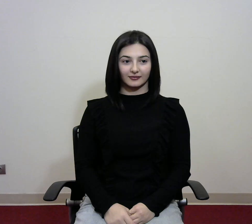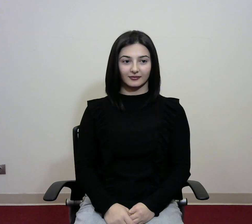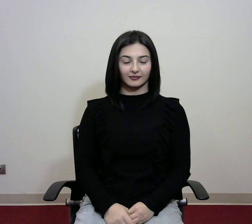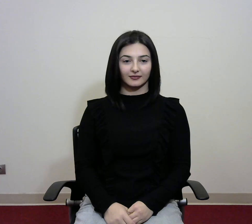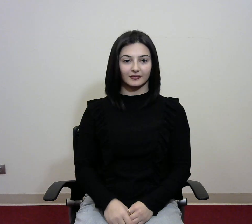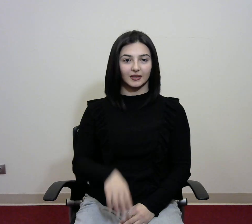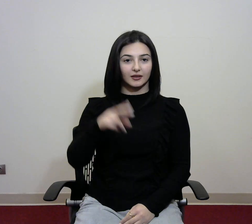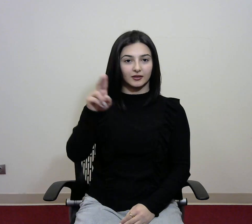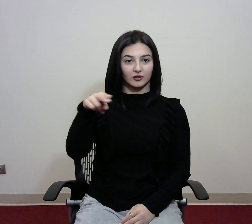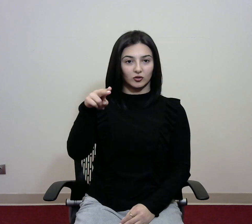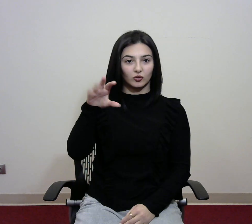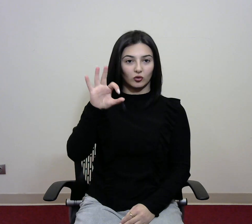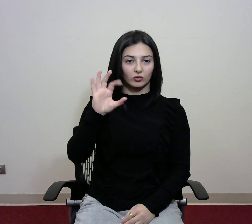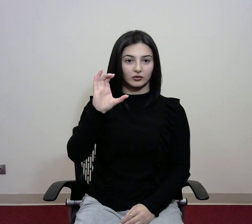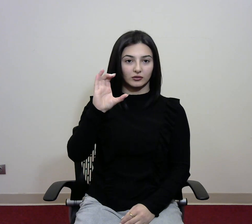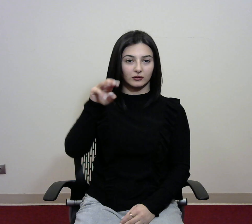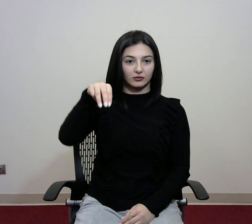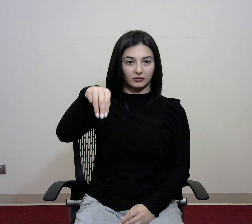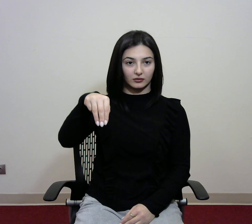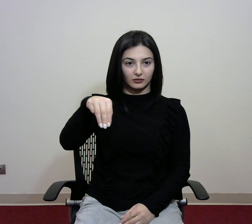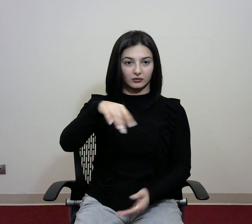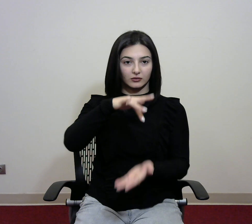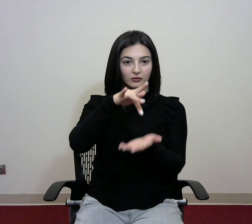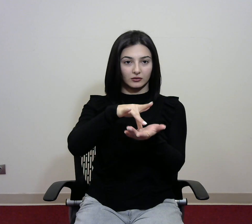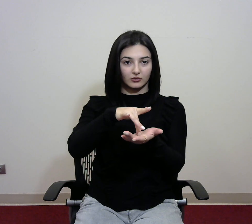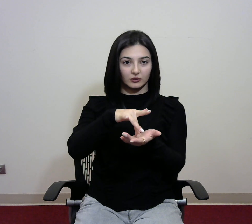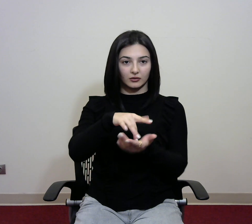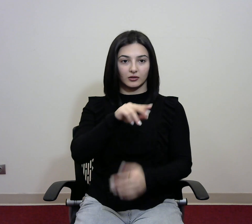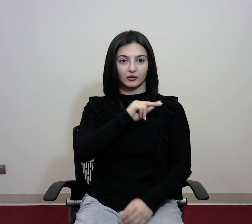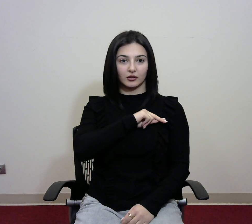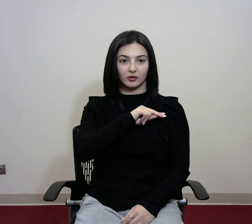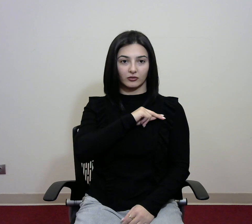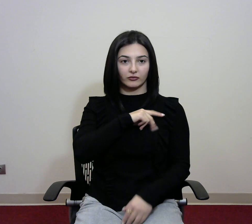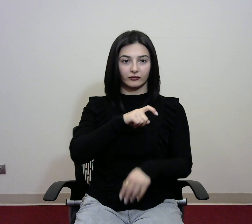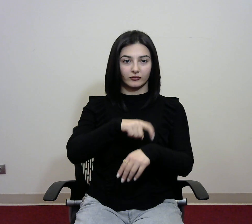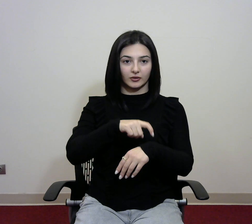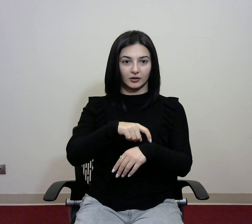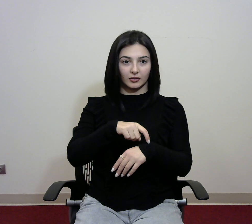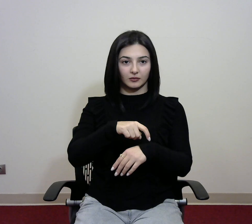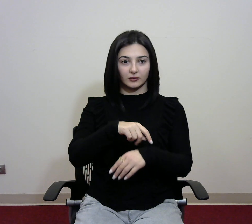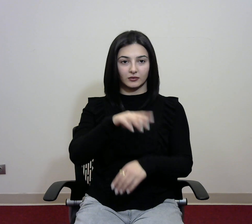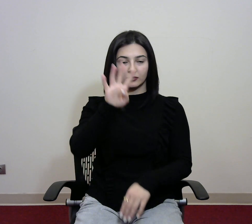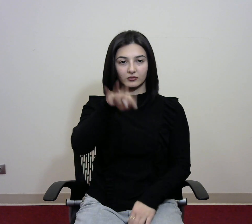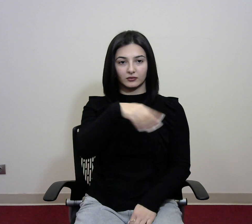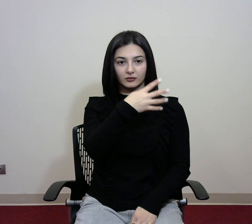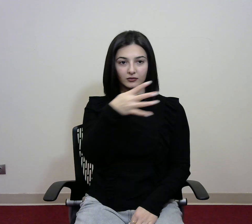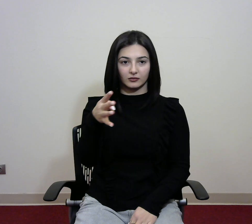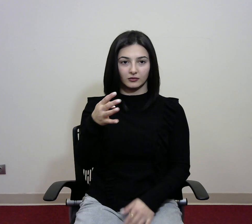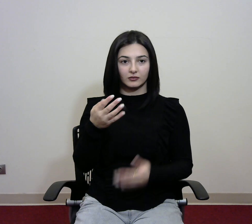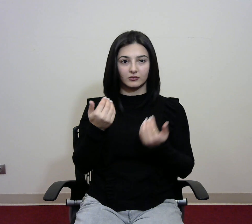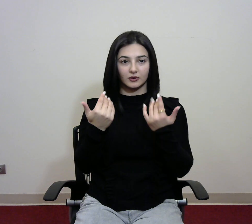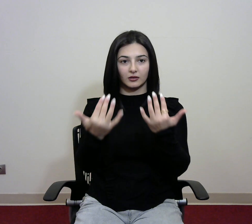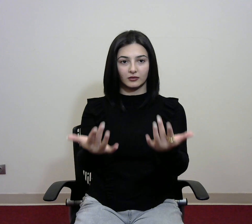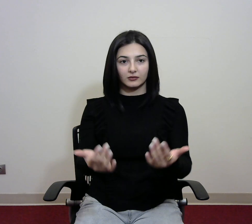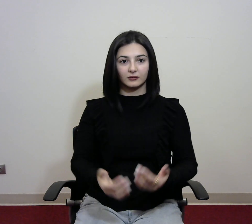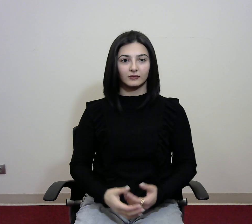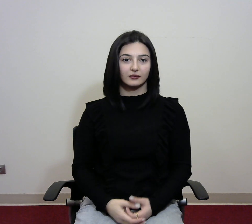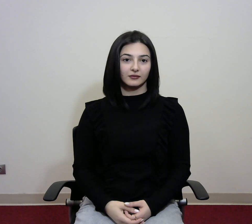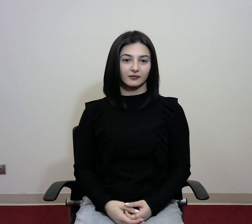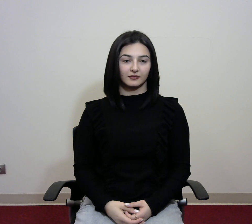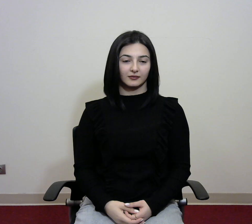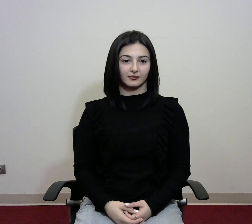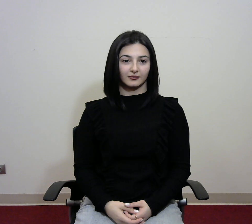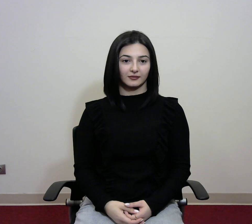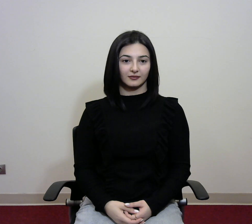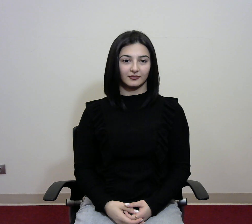DOST Mərkəzlərində iş saatı,qrafiki necədir?